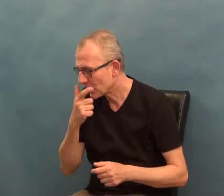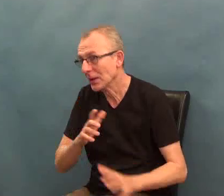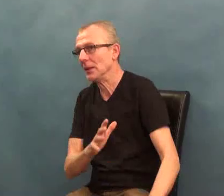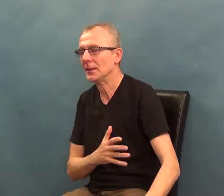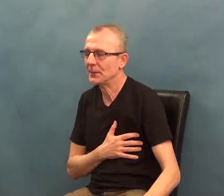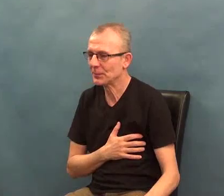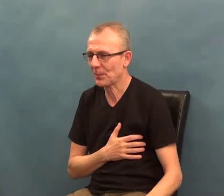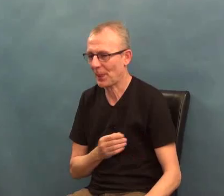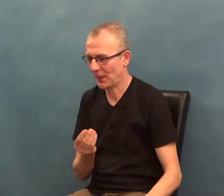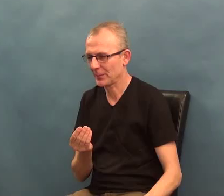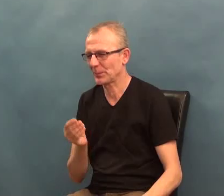Wyjmuje pieniądze z kieszeni na piersi i oddaje je.